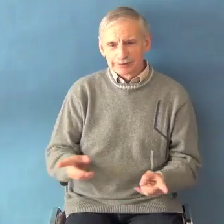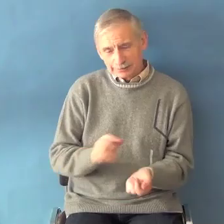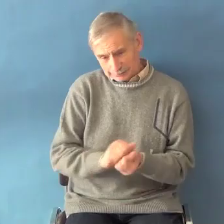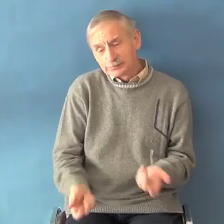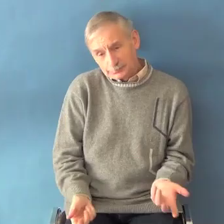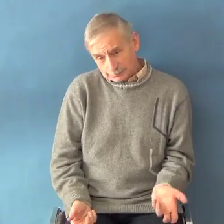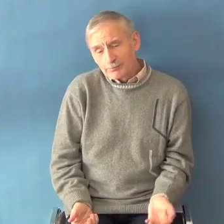Tak, żeby nie niszczyć.